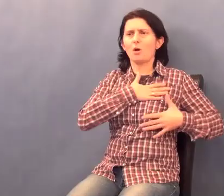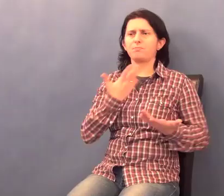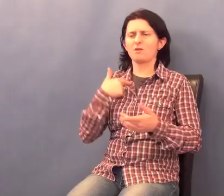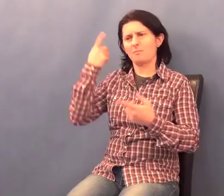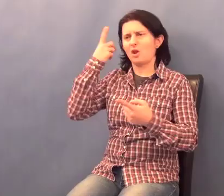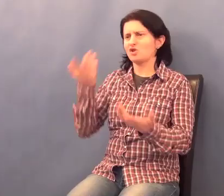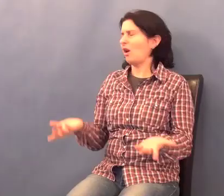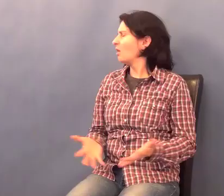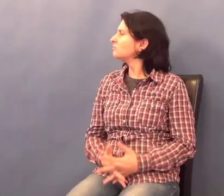Ja tak myślę.